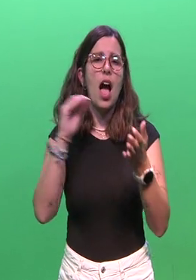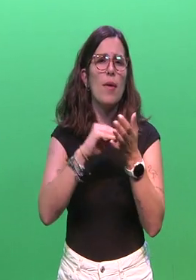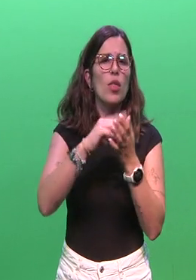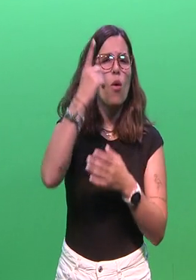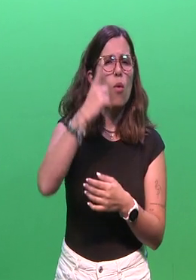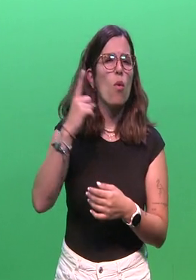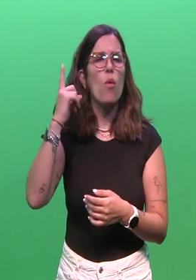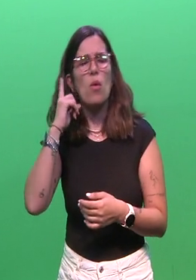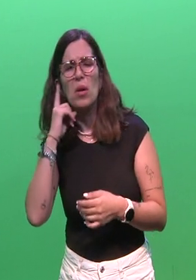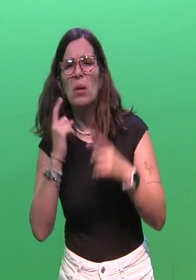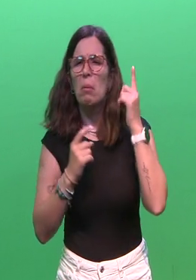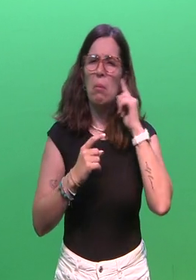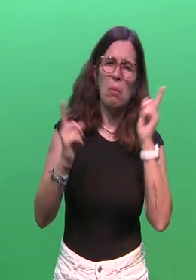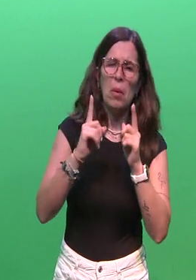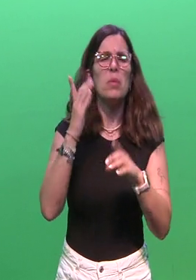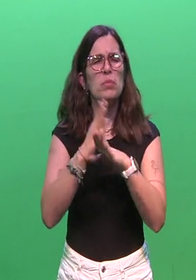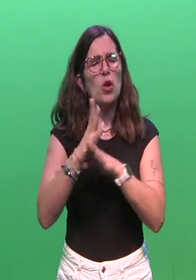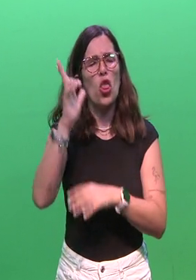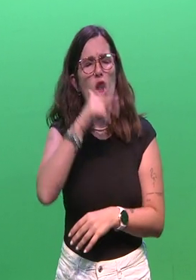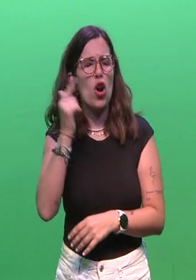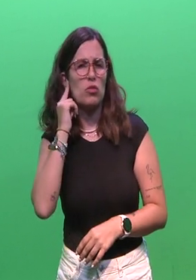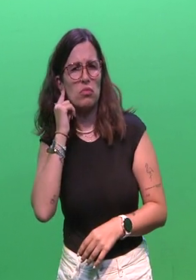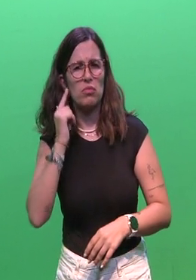De vegades només em passa a una orella i a l'altra no, sempre em fa mal l'orella dreta.